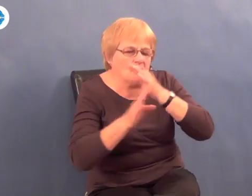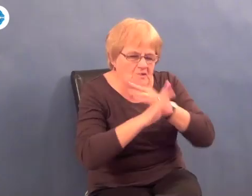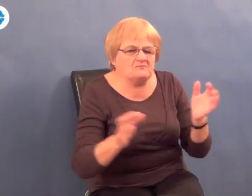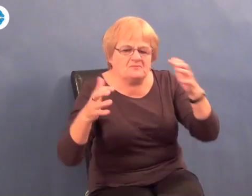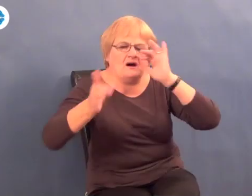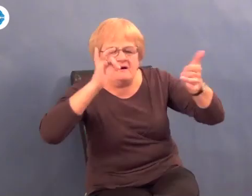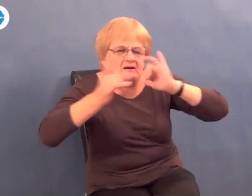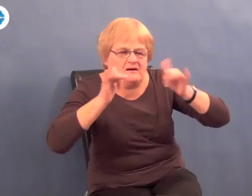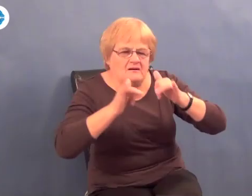Zebrani ludzie rozmawiają.